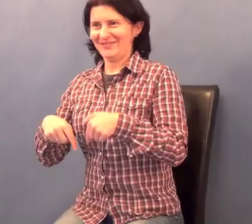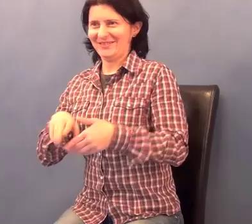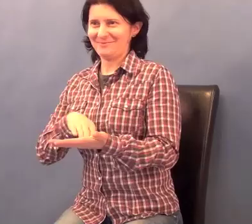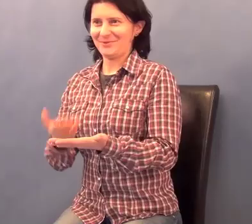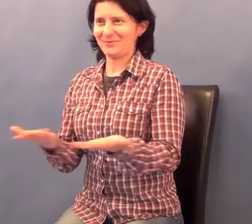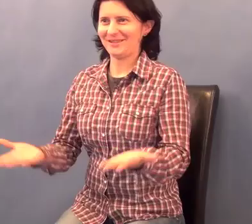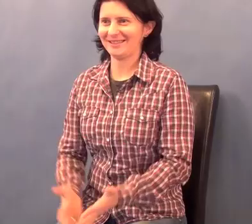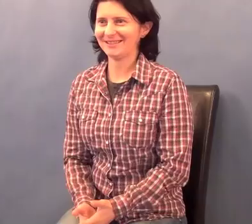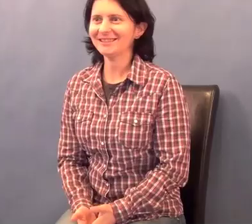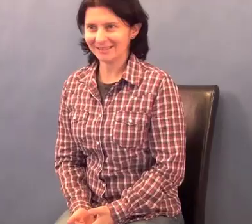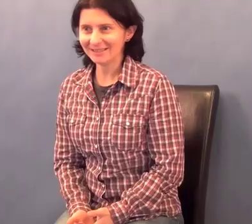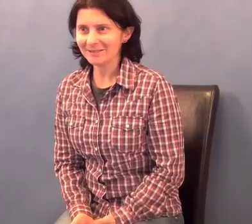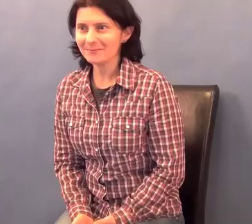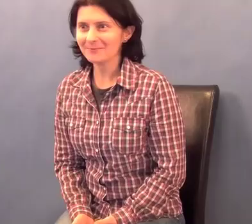Spotkamy się tutaj na przykład.